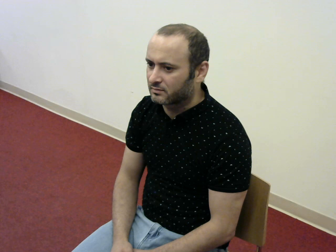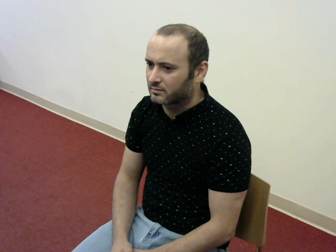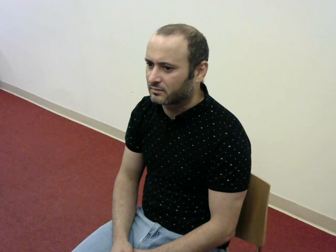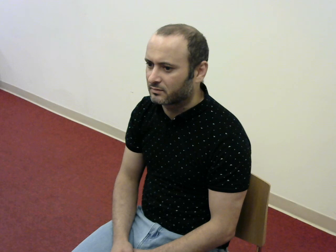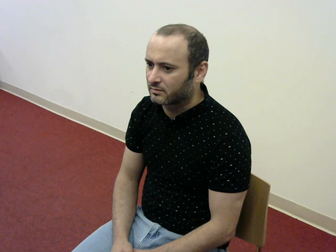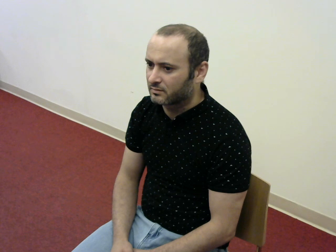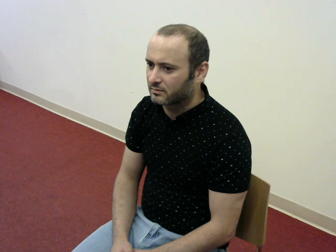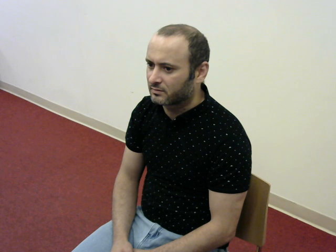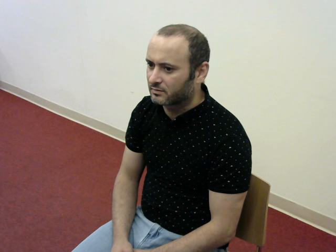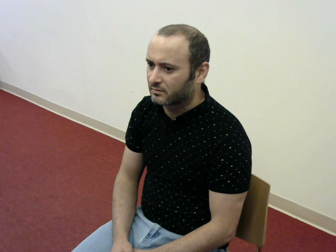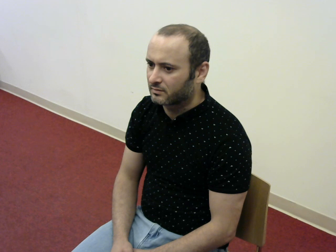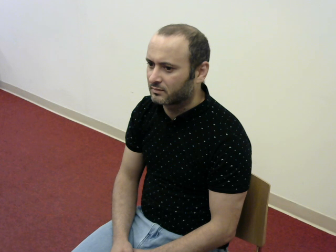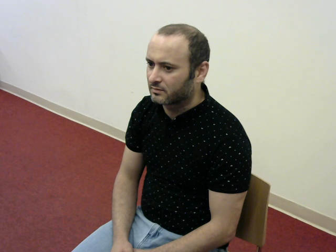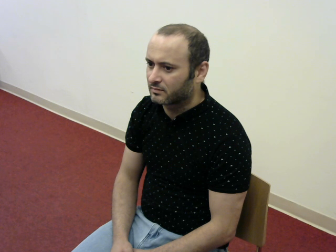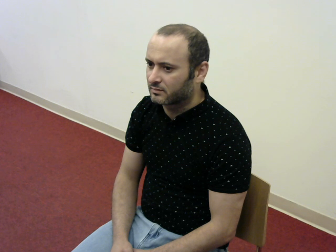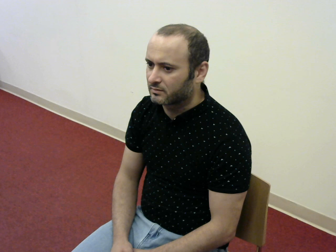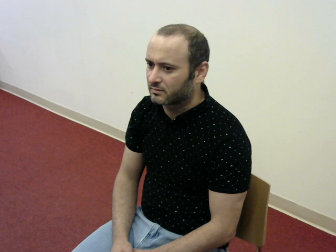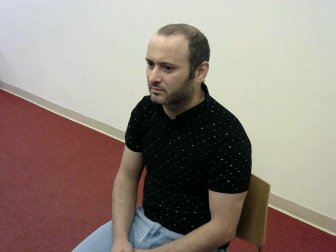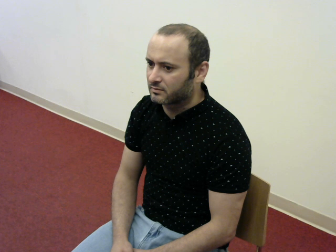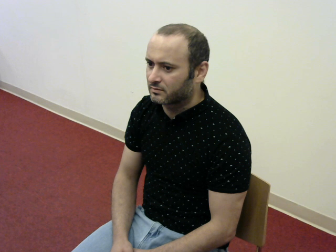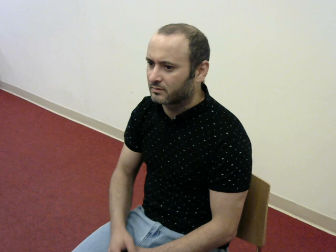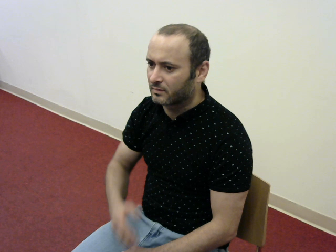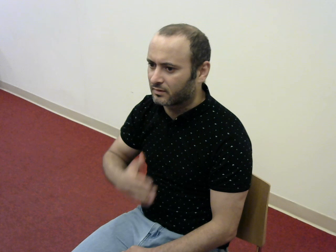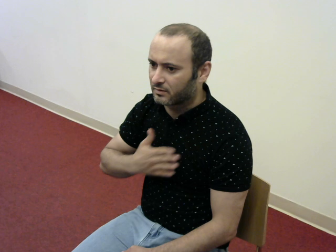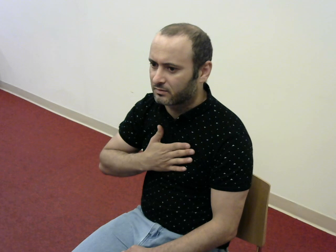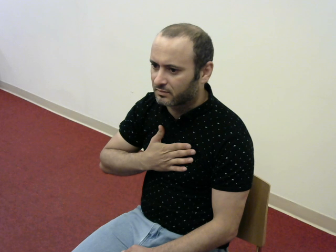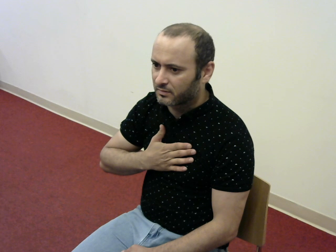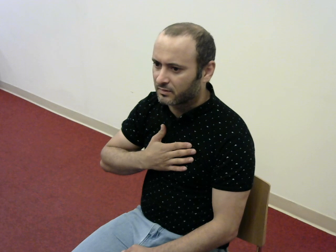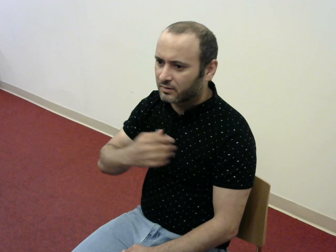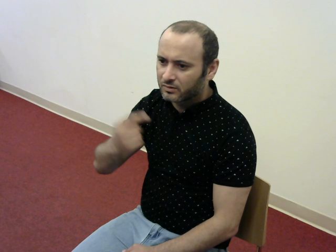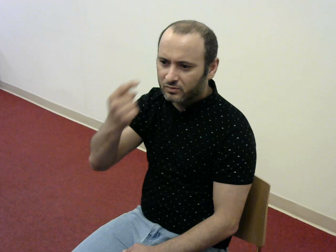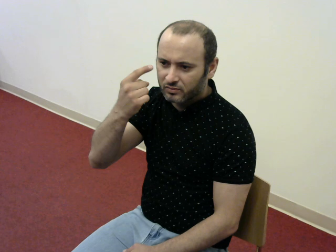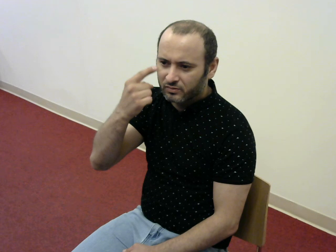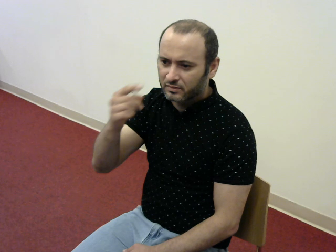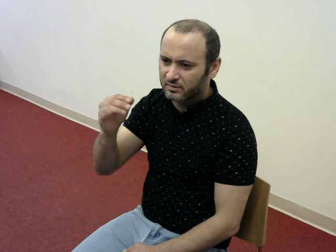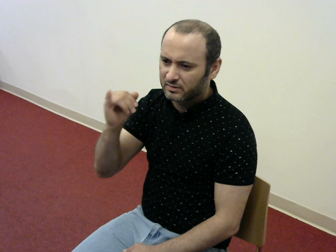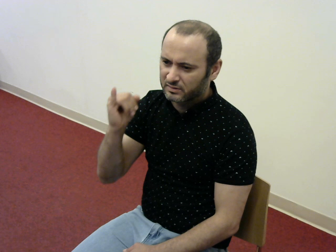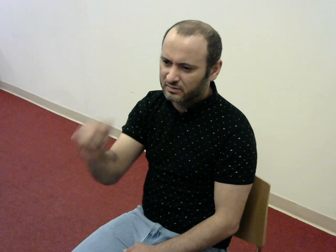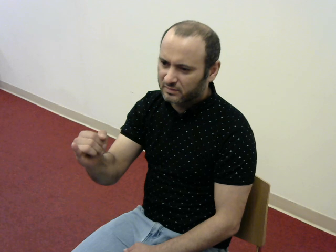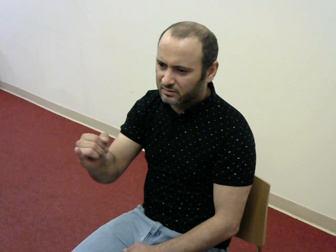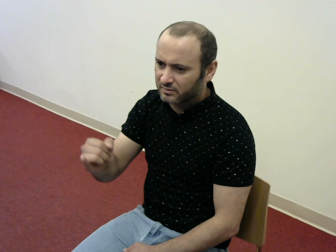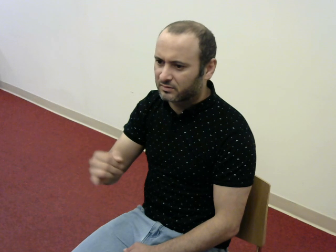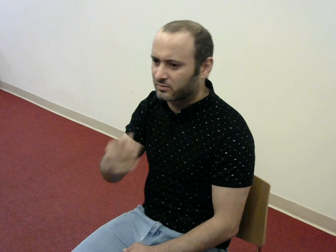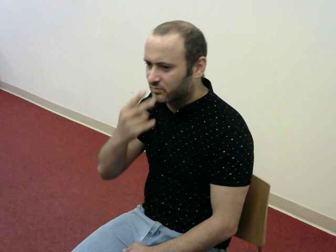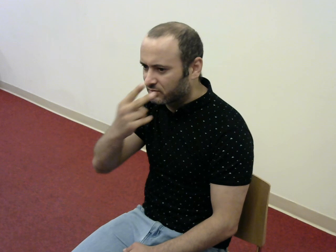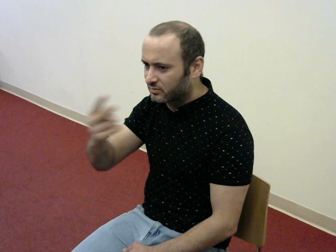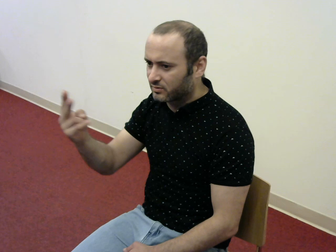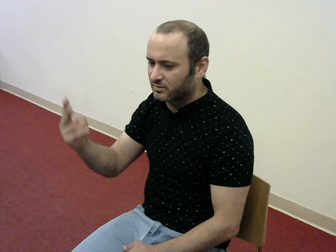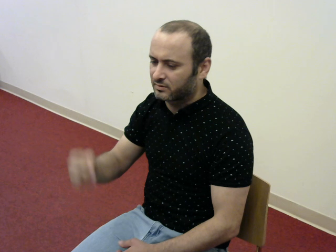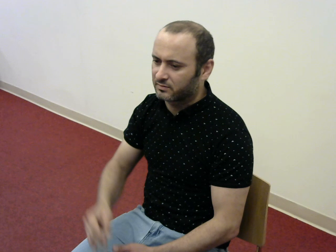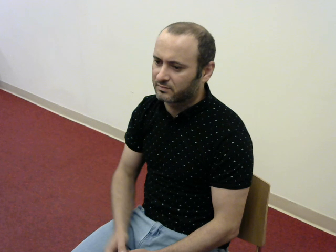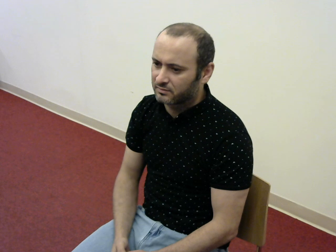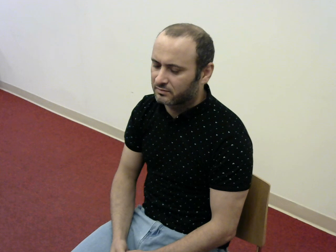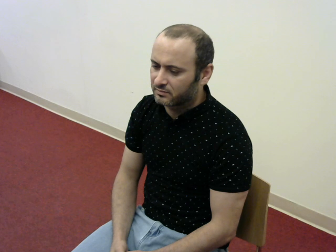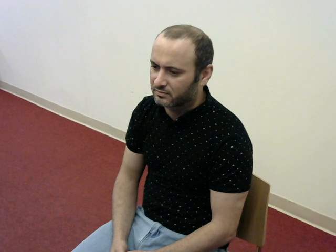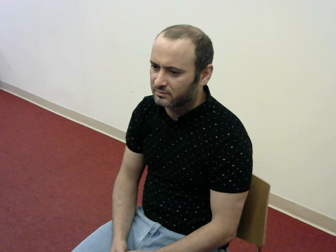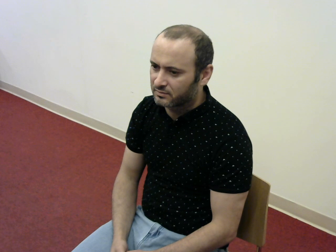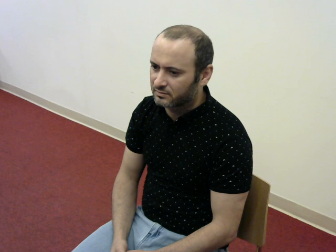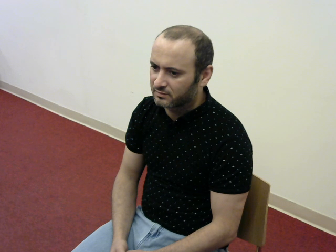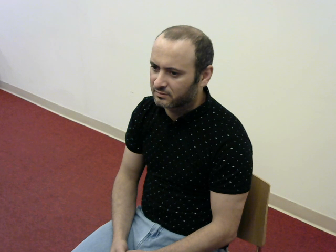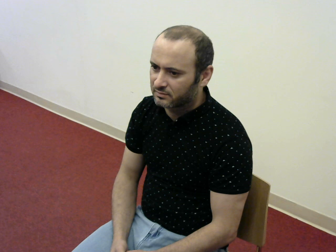Mənim gözüm pis görür